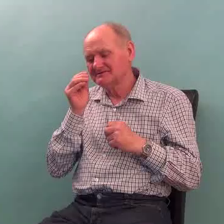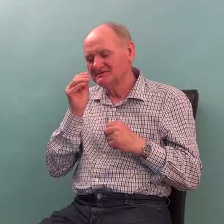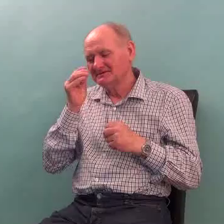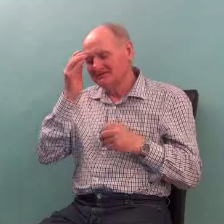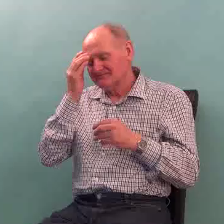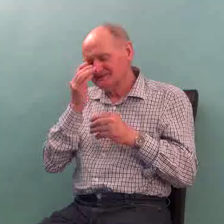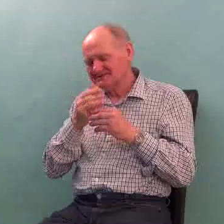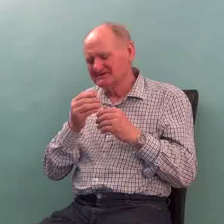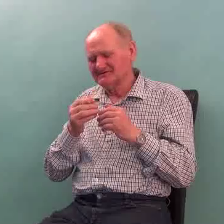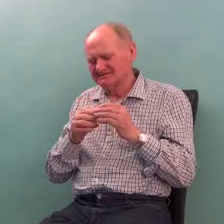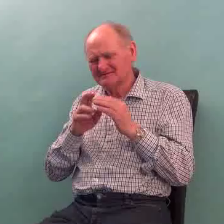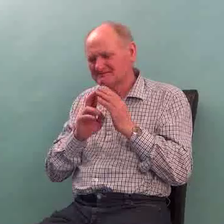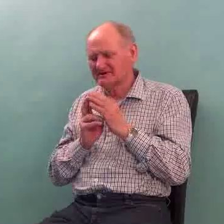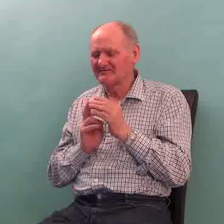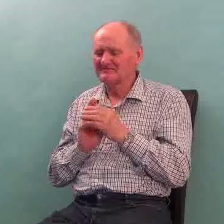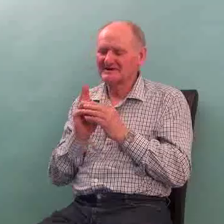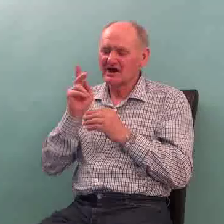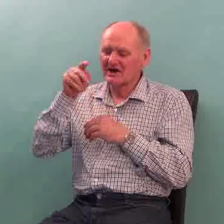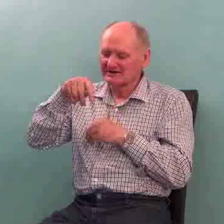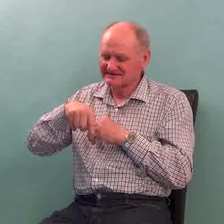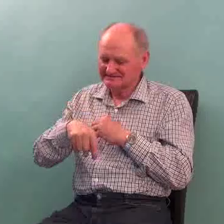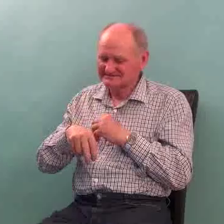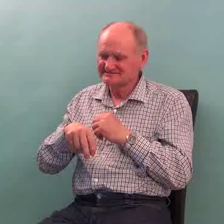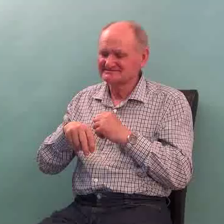W nocy żaba wychodzi ze słoja.